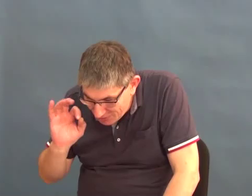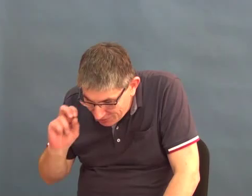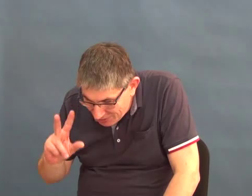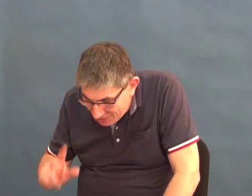OK.